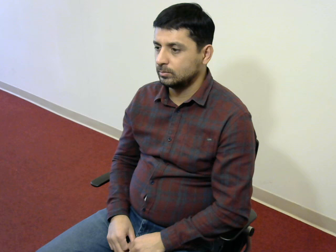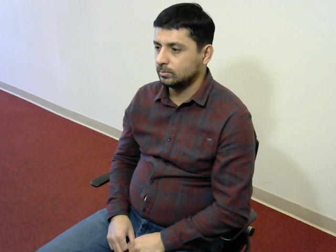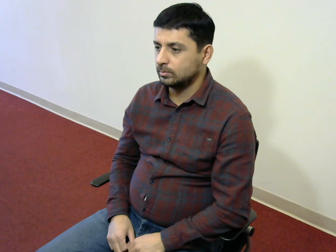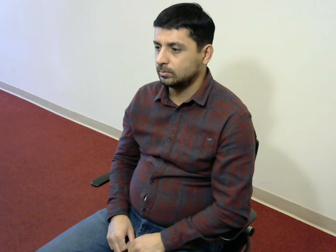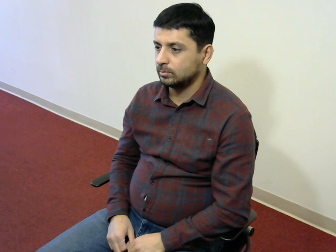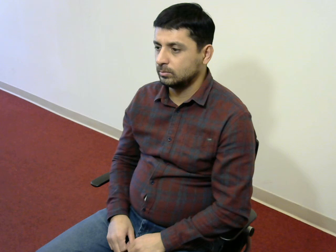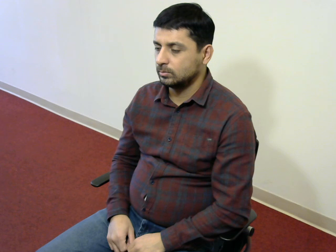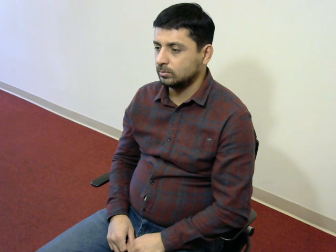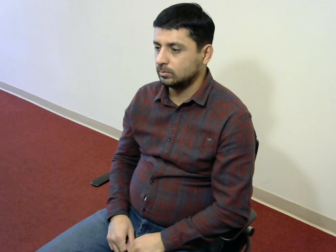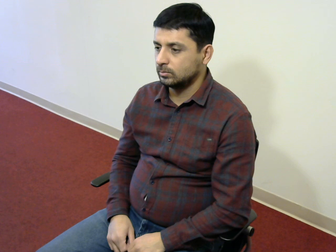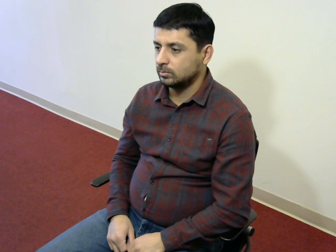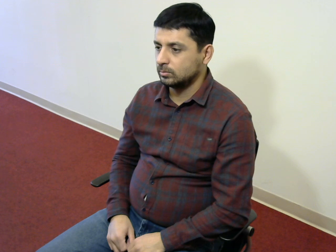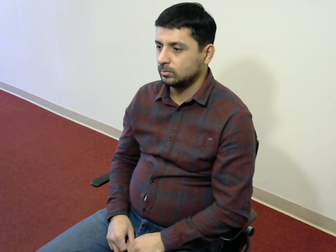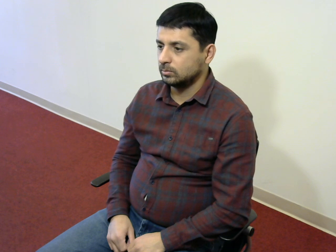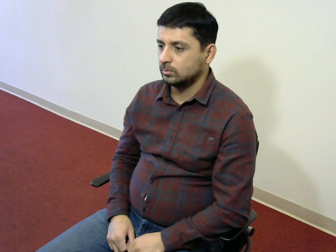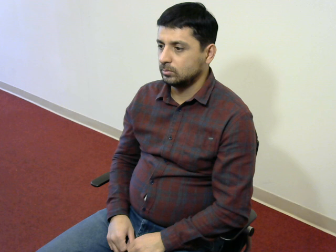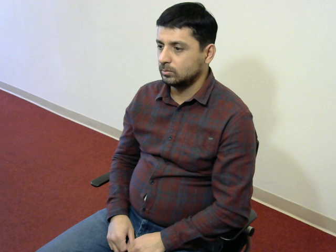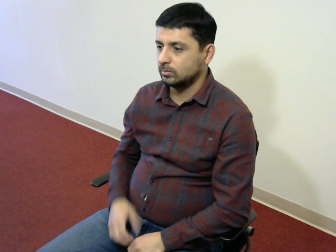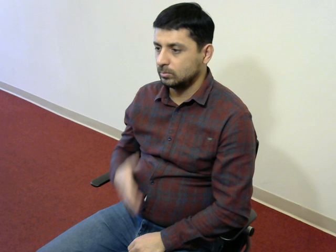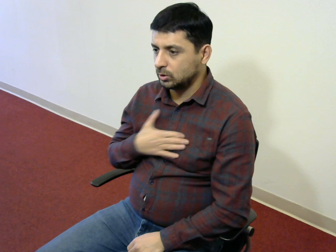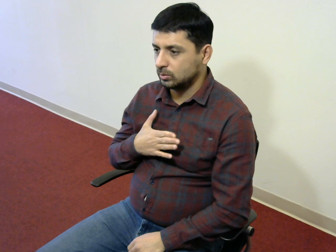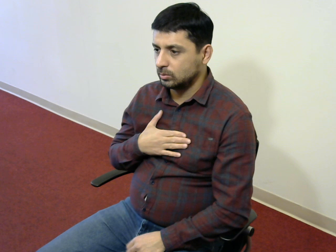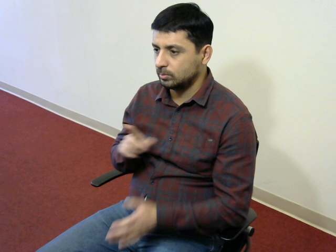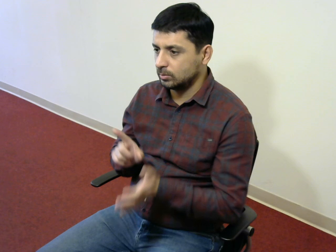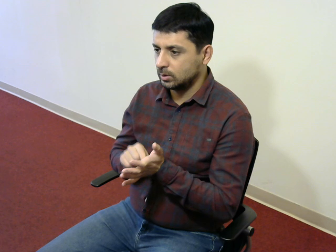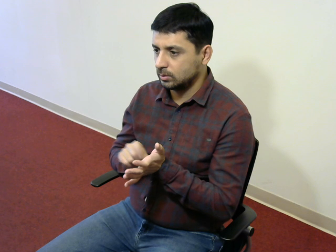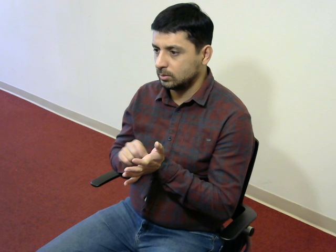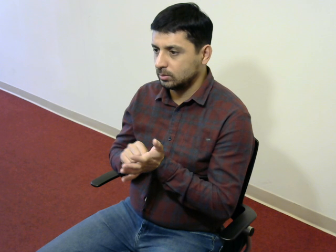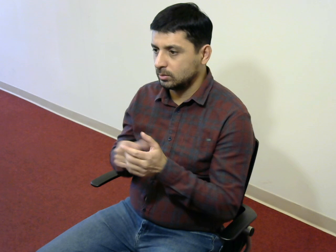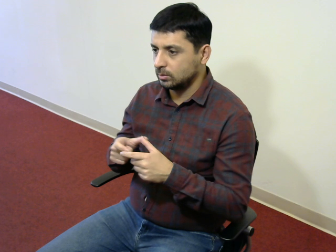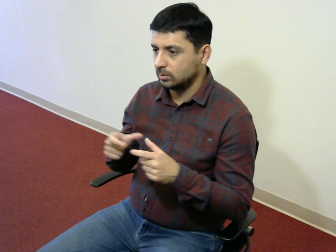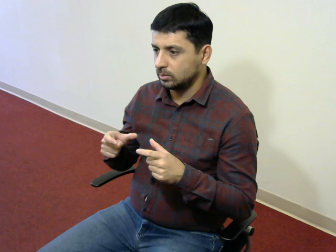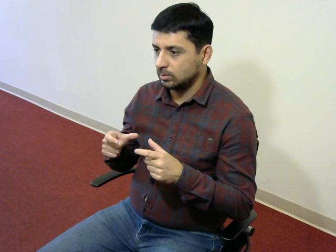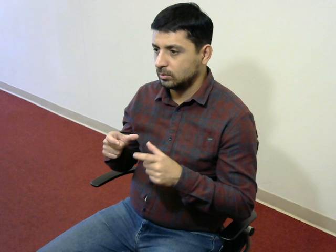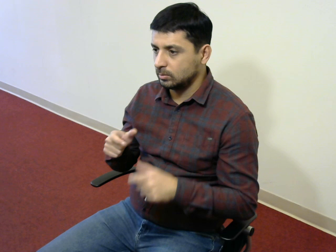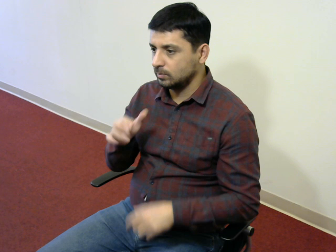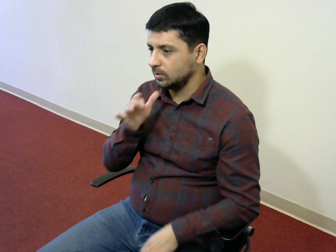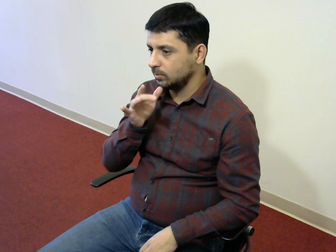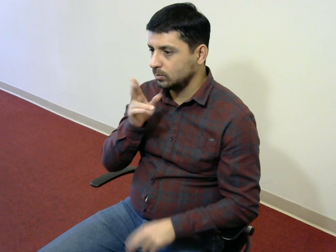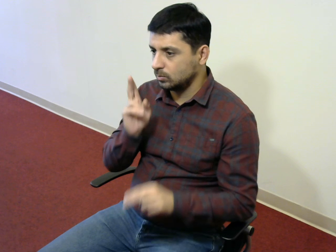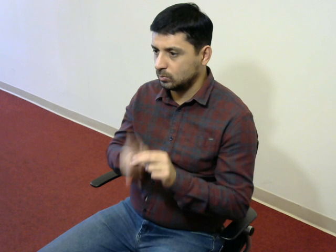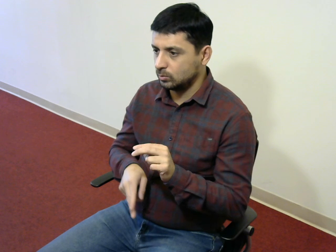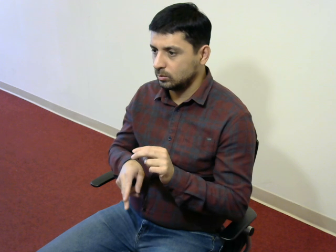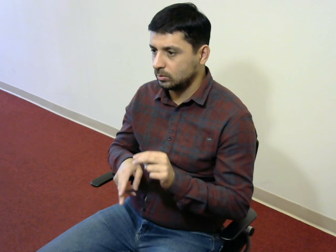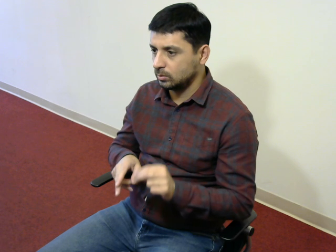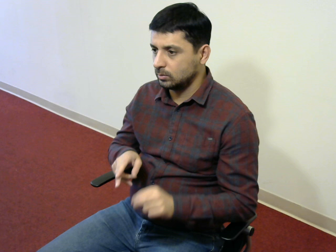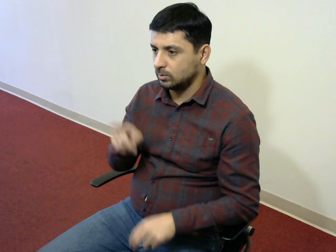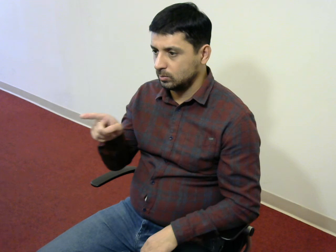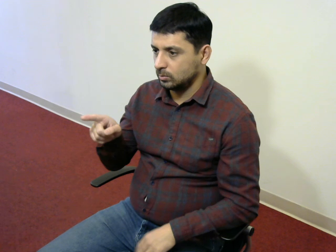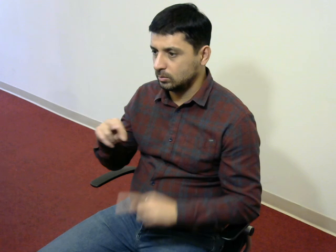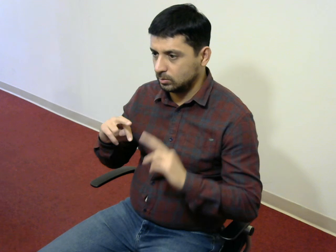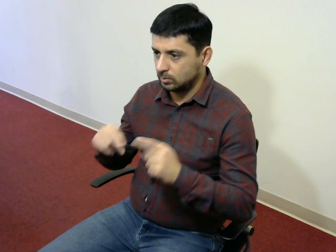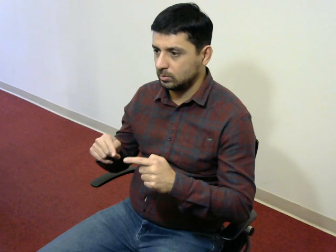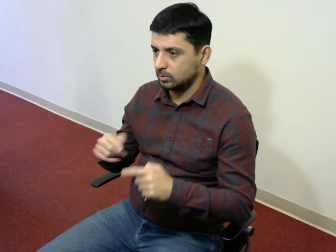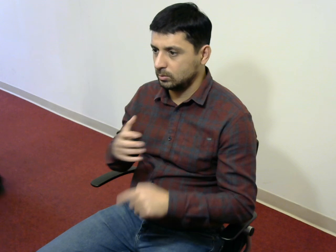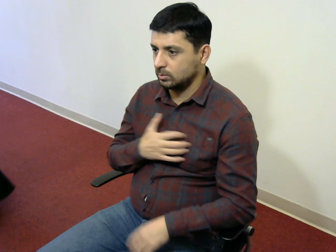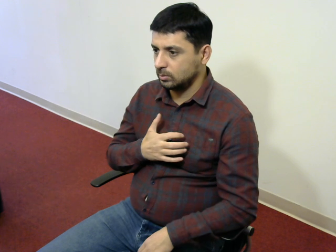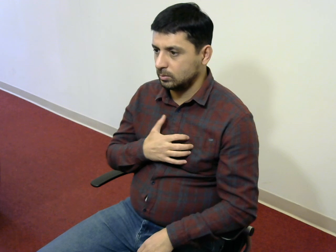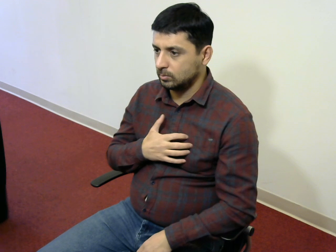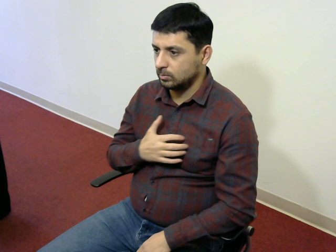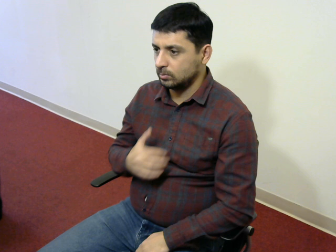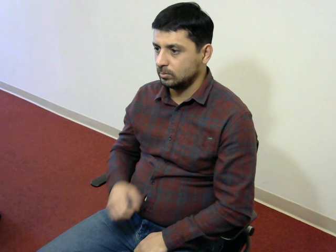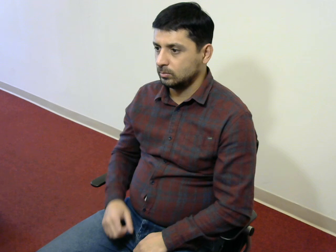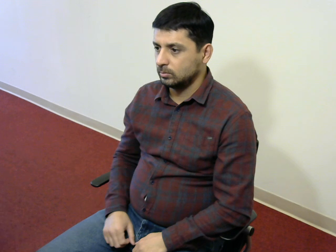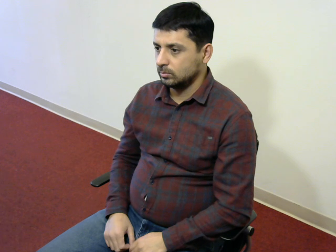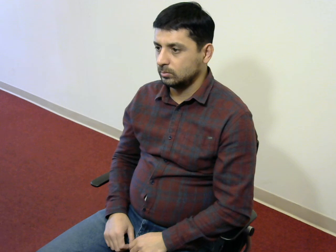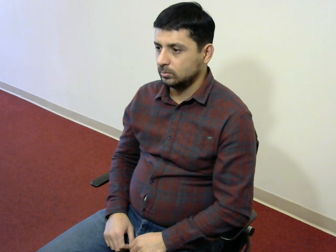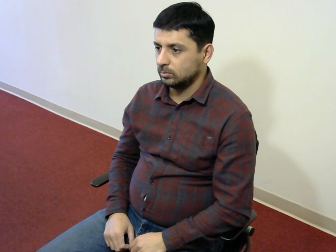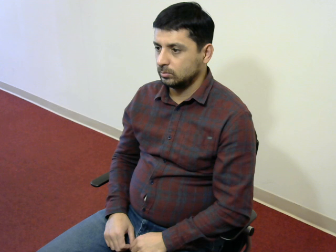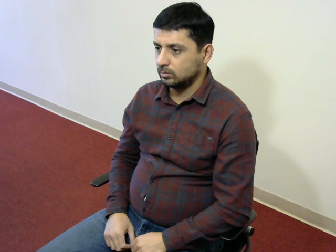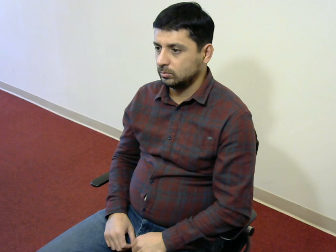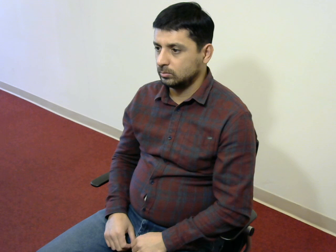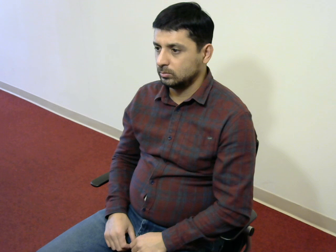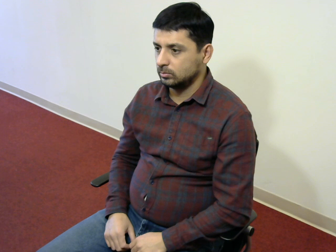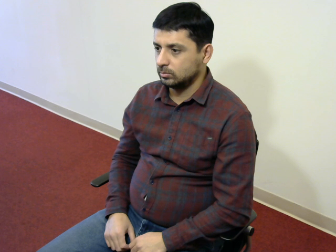Mənim pensiya kartımın müddəti bitib, onu dəyişmək istəyirəm